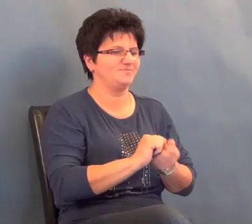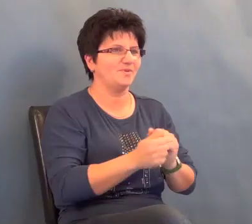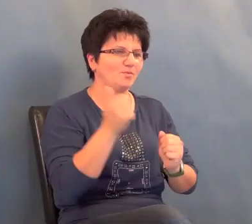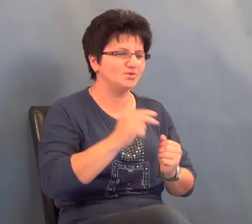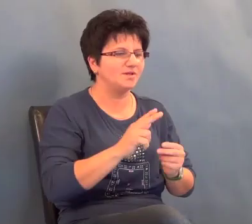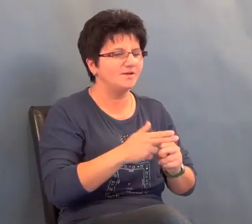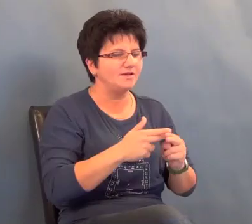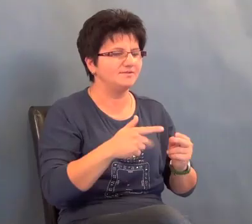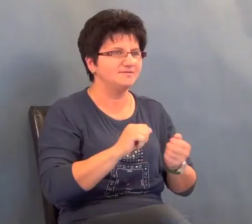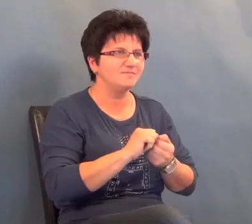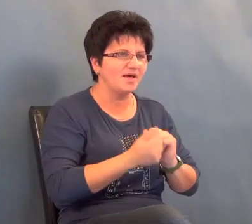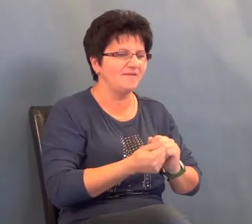Trzeba zmienić termin.